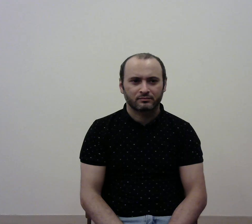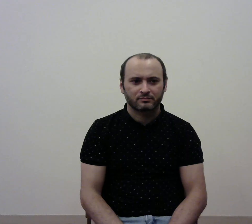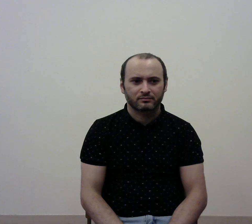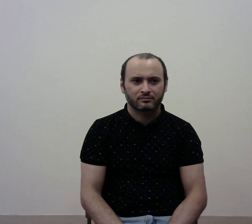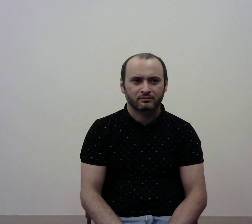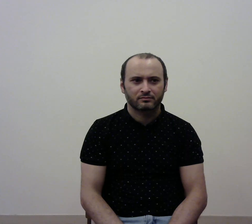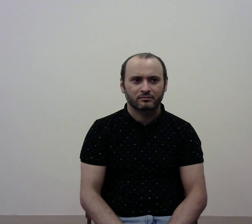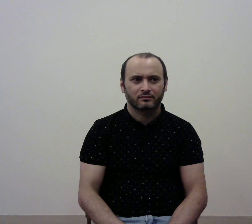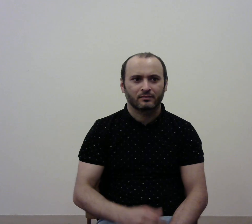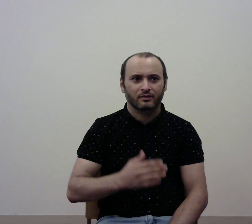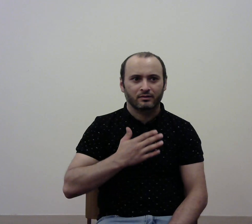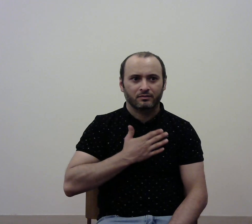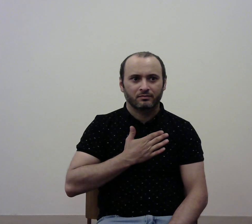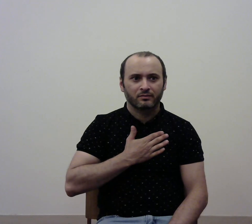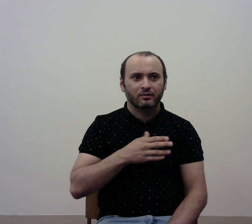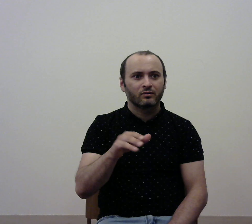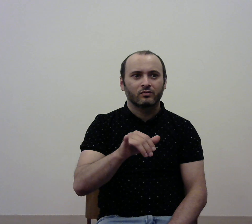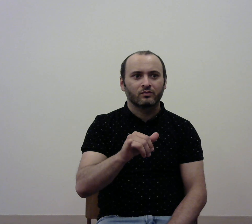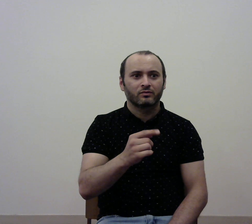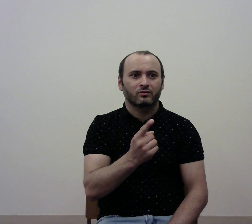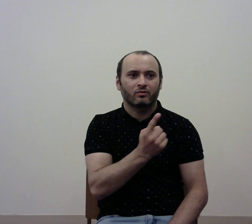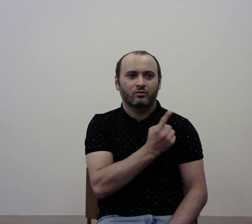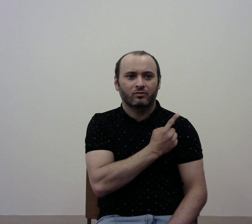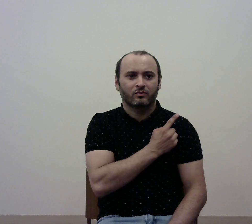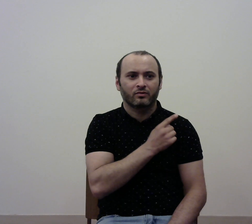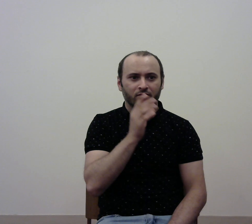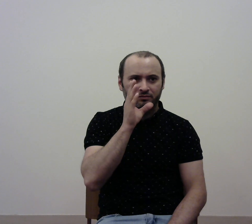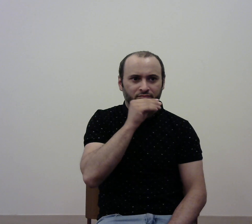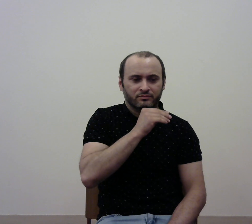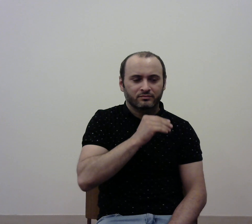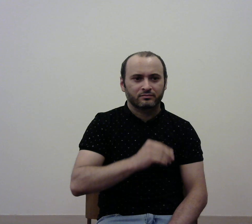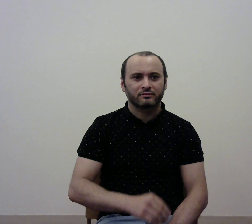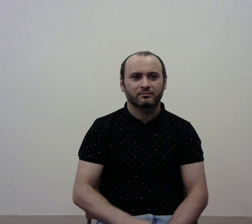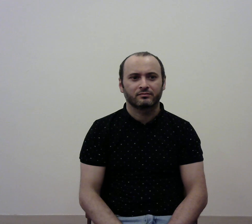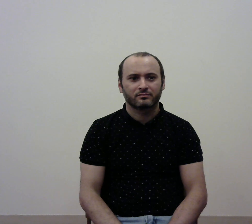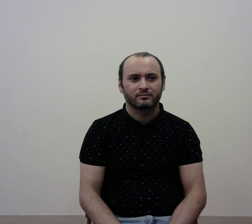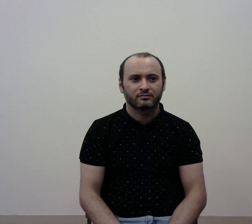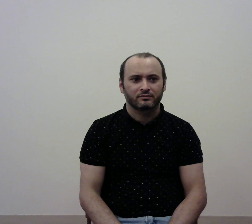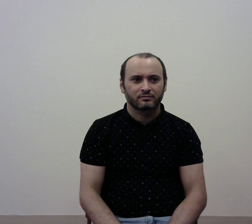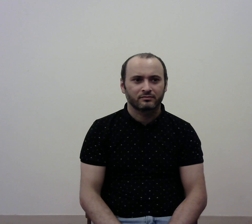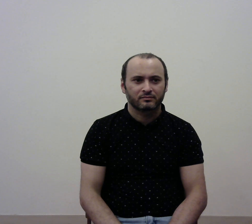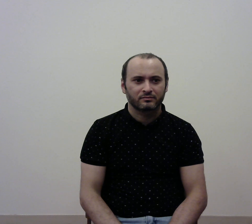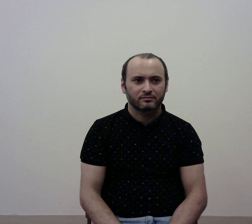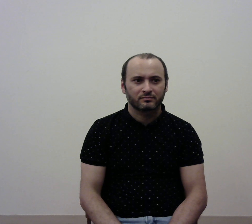Mən harda gözləyə bilərəm?